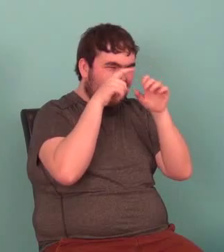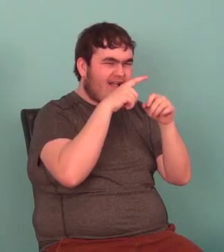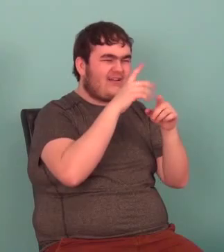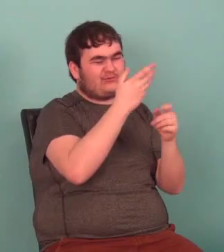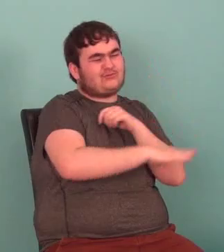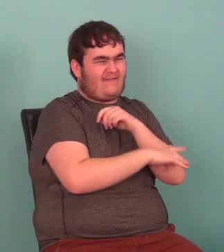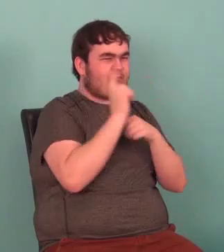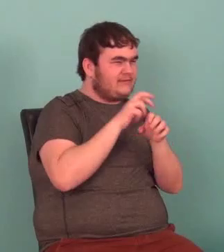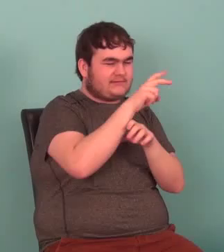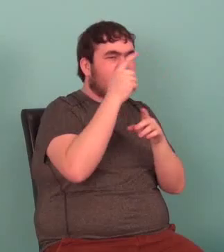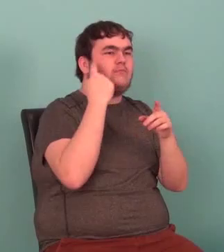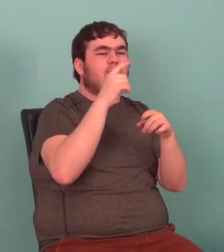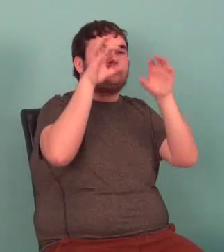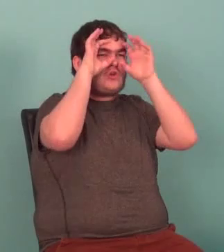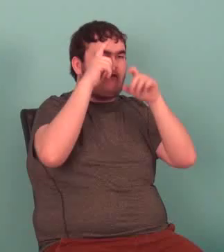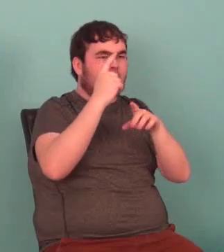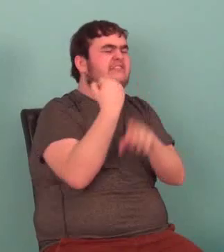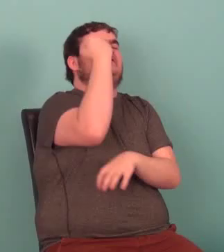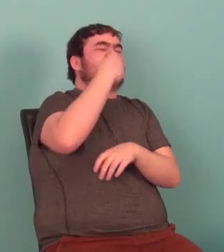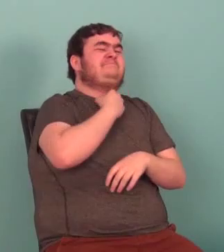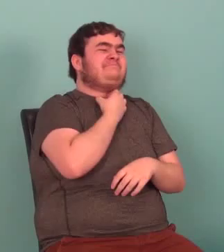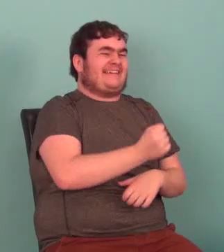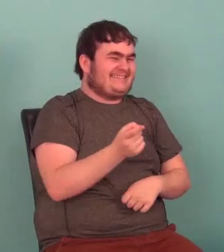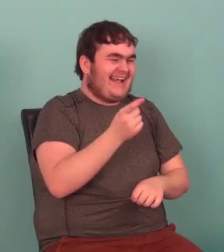Chłopiec wchodzi na drzewo i widzi sowę, która go przestraszyła.